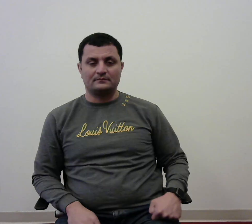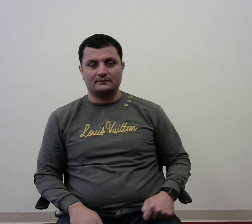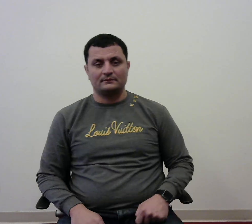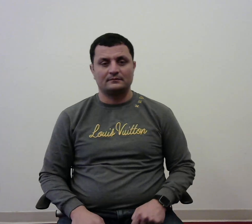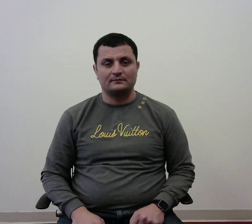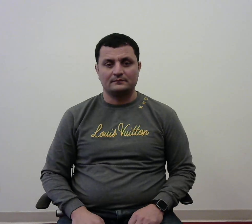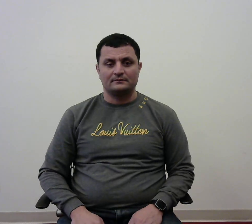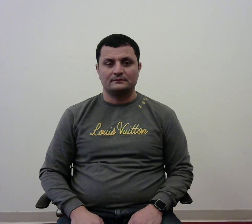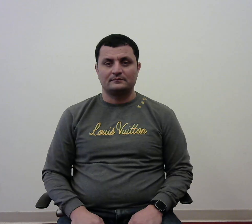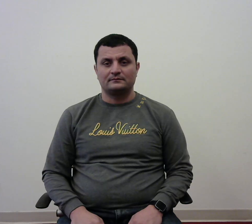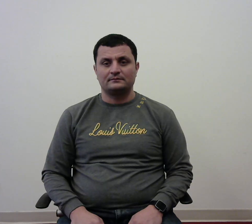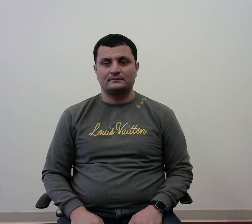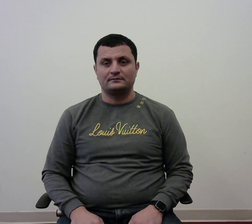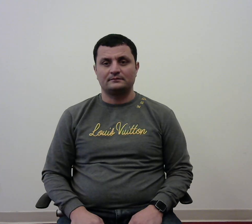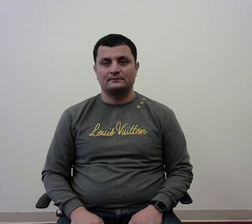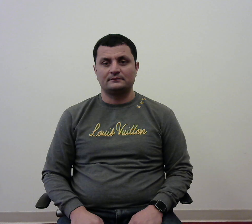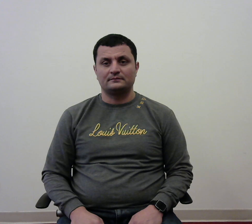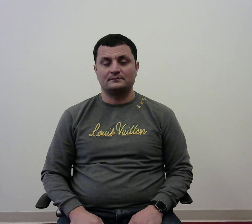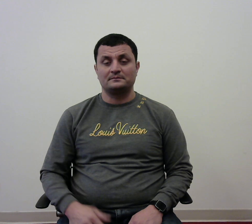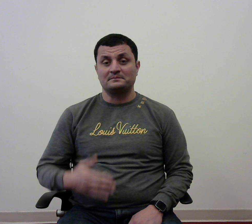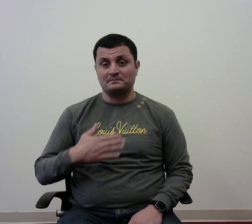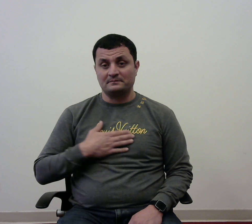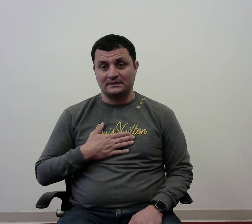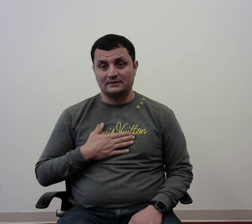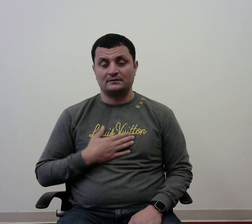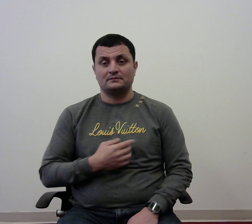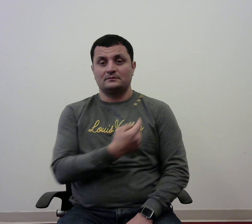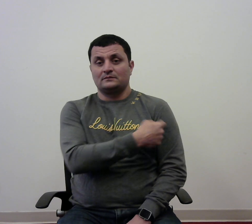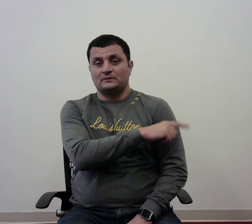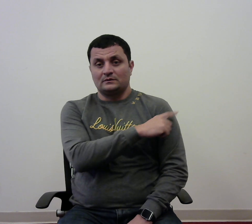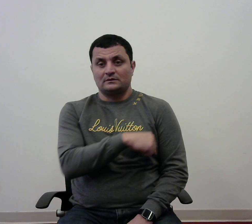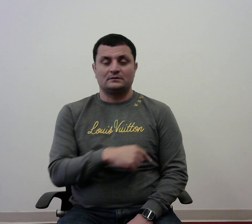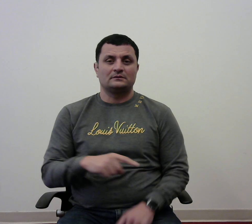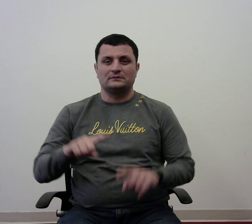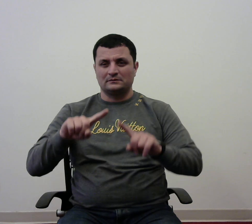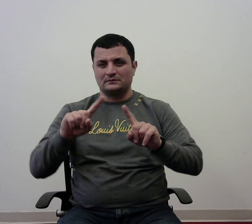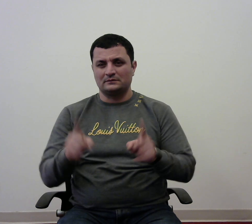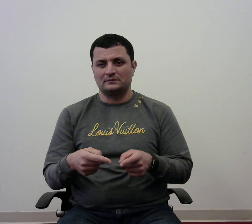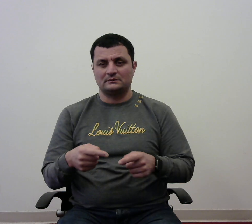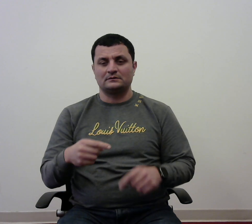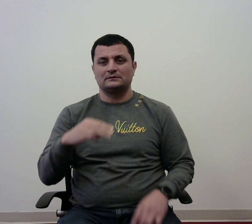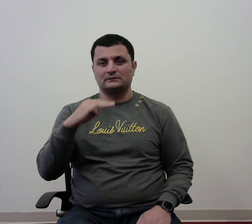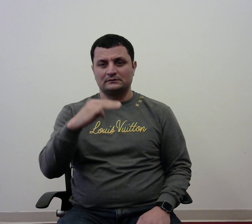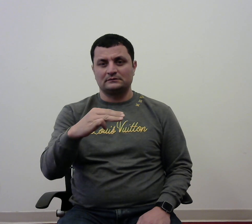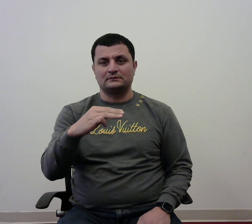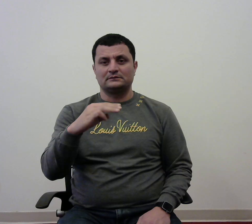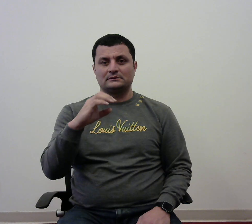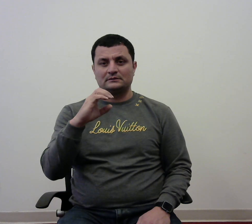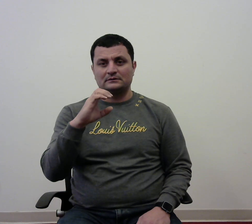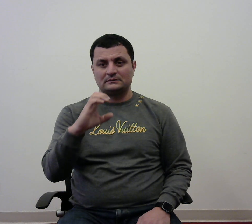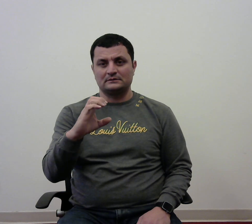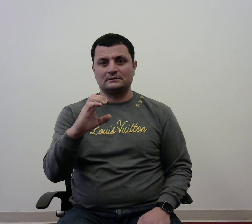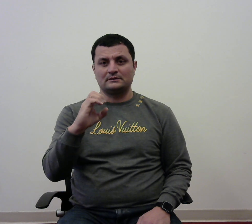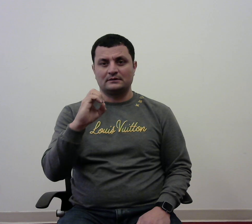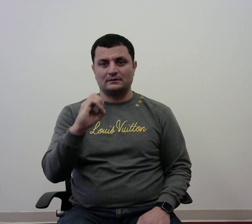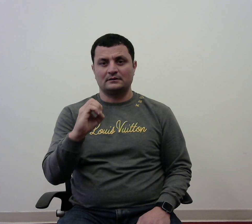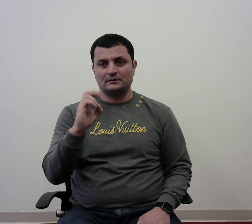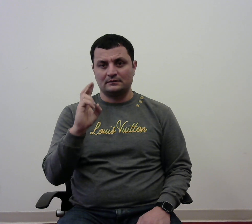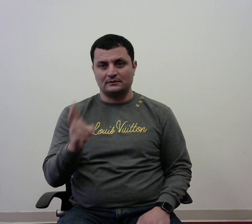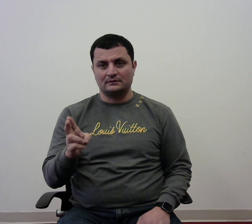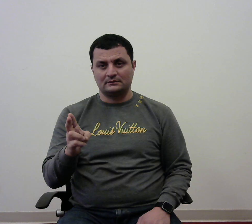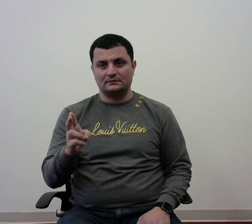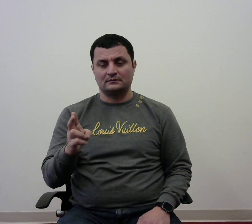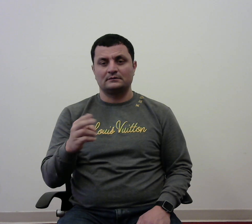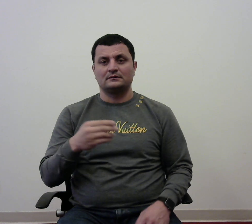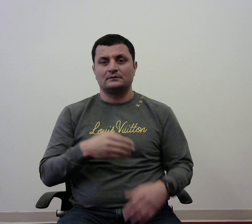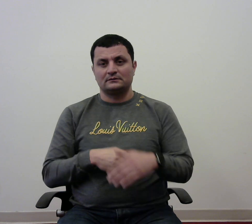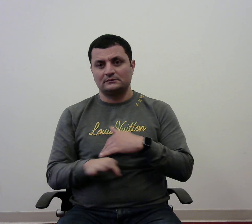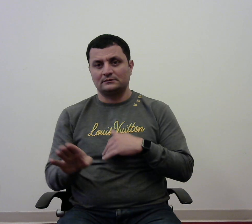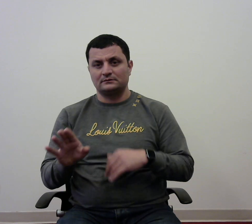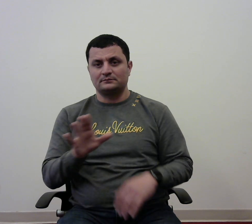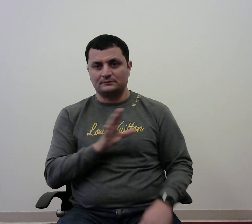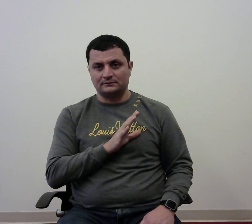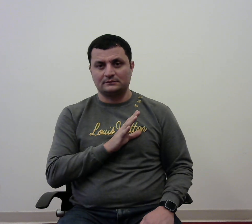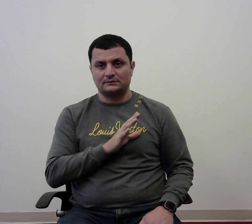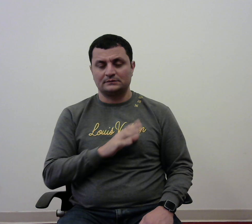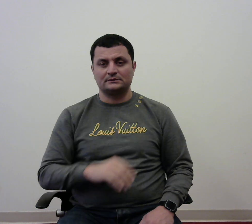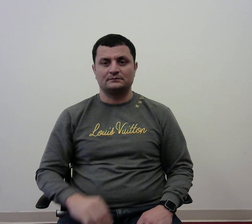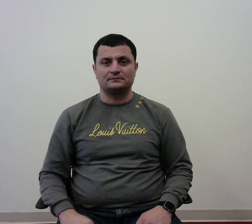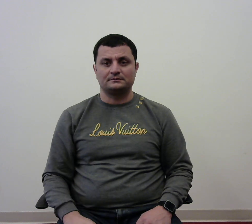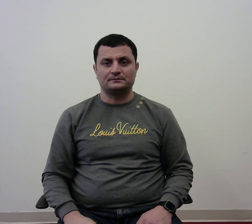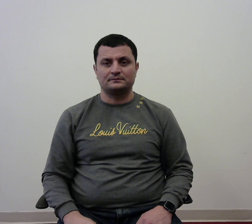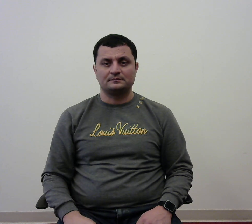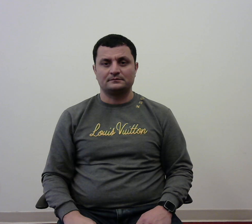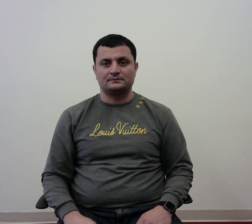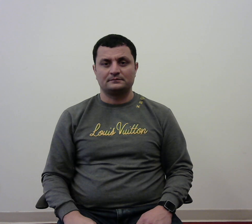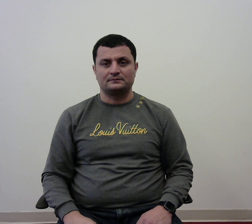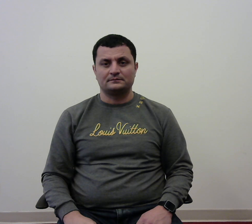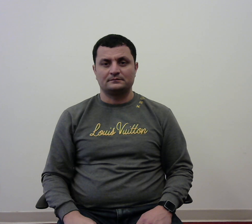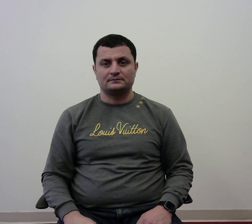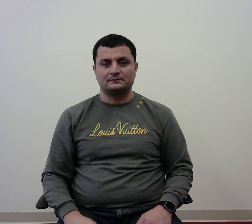Mən poliklinikaya (TSEK-ə) getmişəm